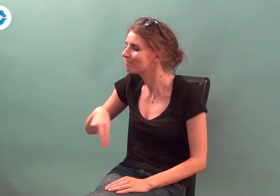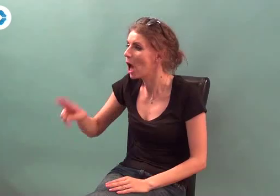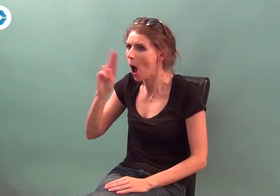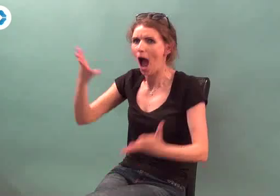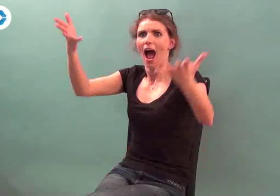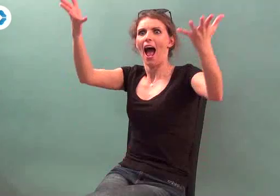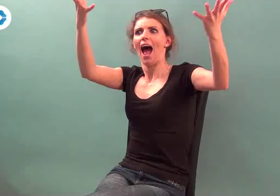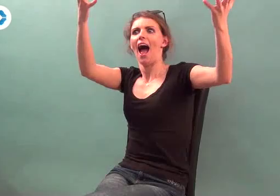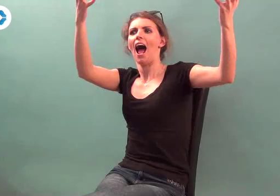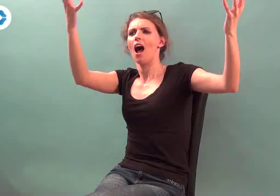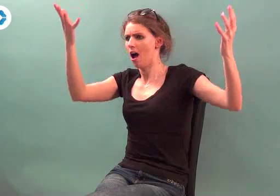A głusi widzą go i wołają: "Ooo!".